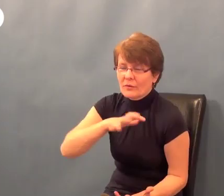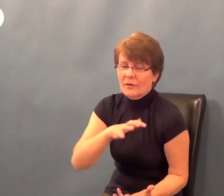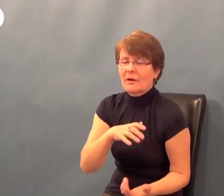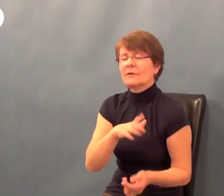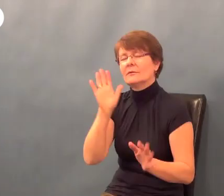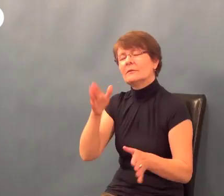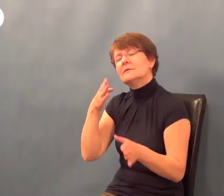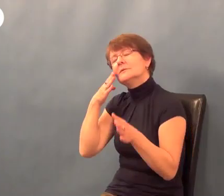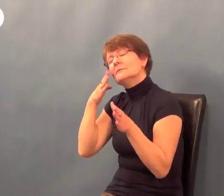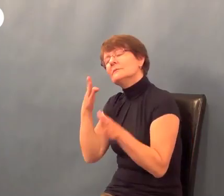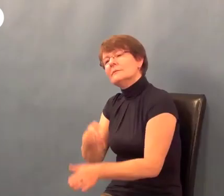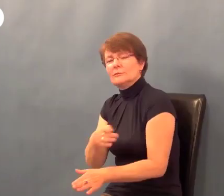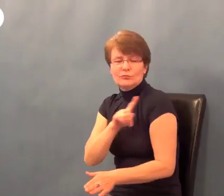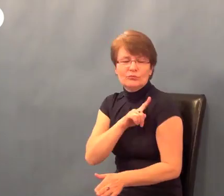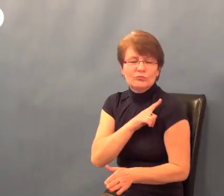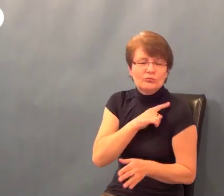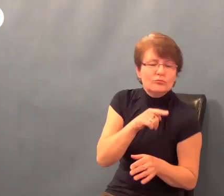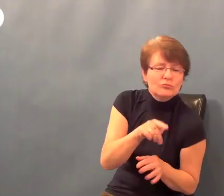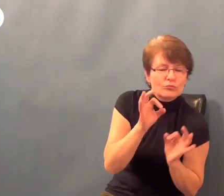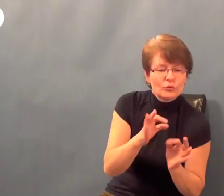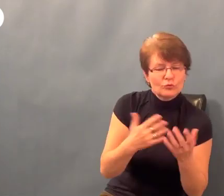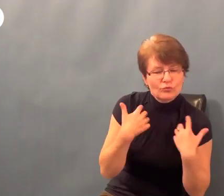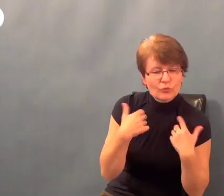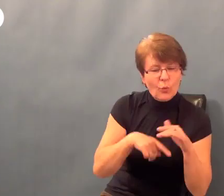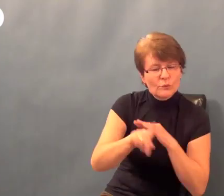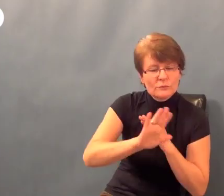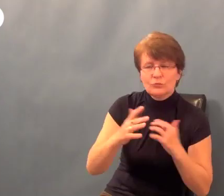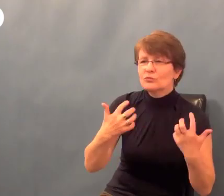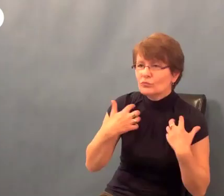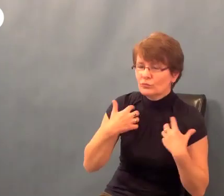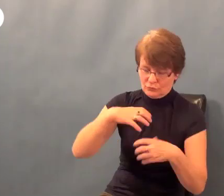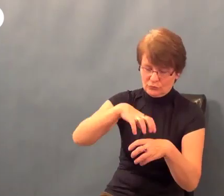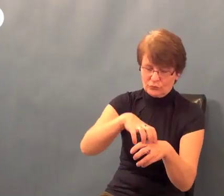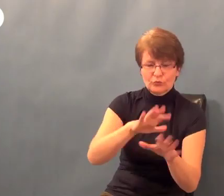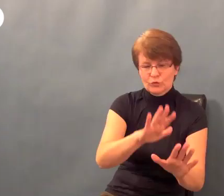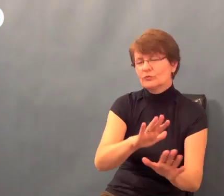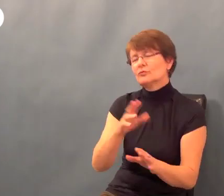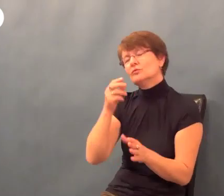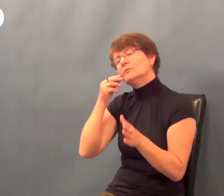Zasnął, ale najpierw sprawdził, czy aby na pewno żaba jest w słoiku, czy nie uciekła, i poszedł spać.